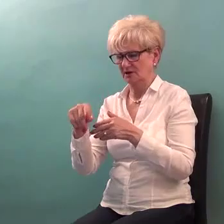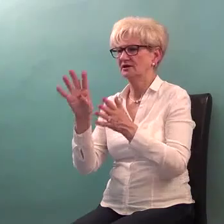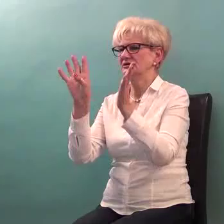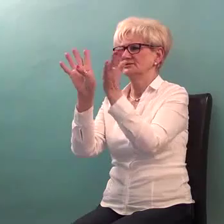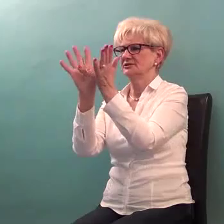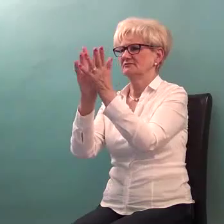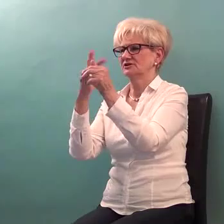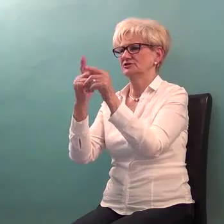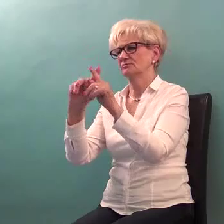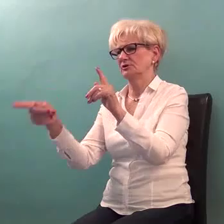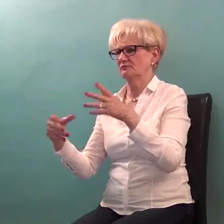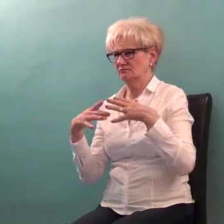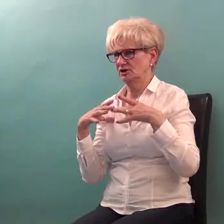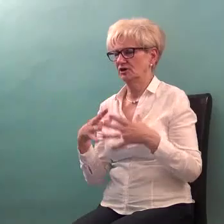Po dziewiętnastej trzydzieści jestem wolna.